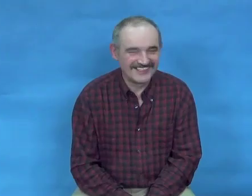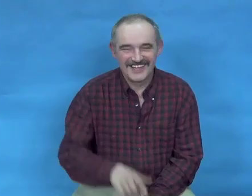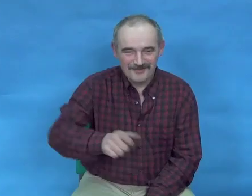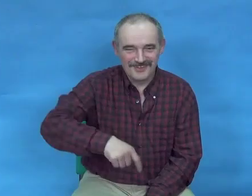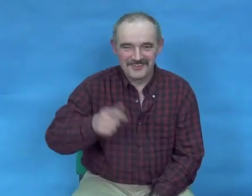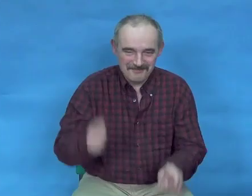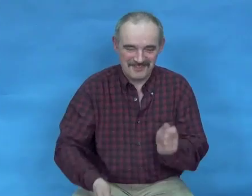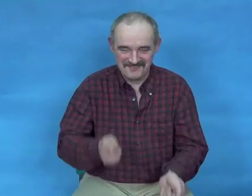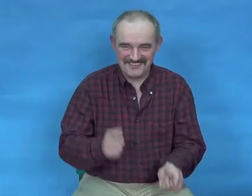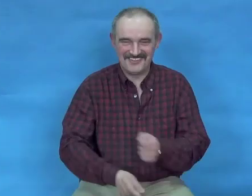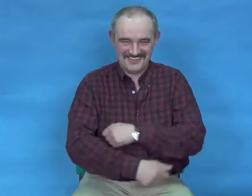Grała na płocie.